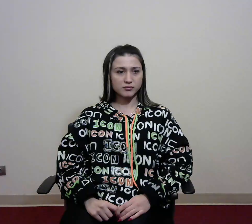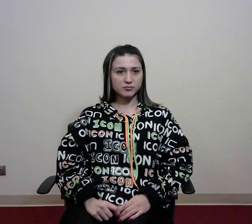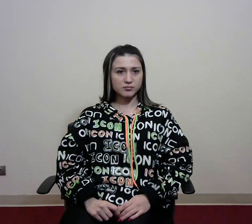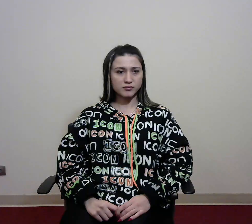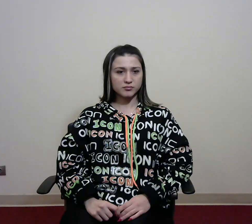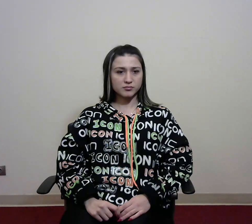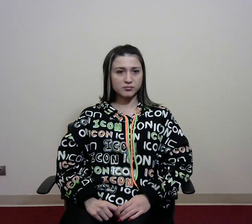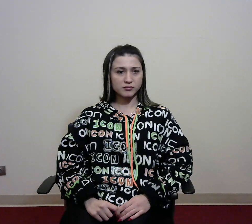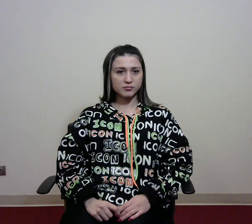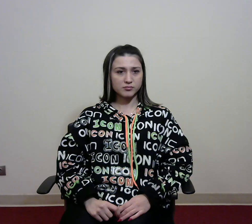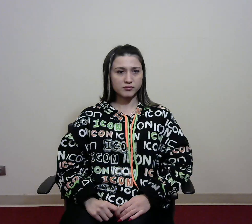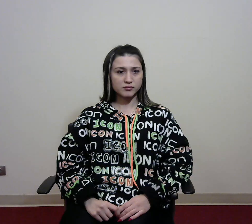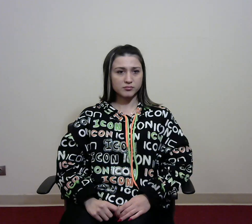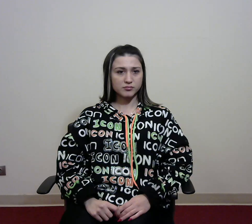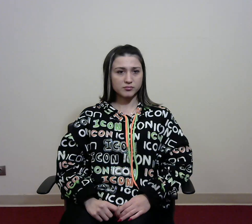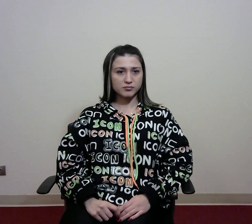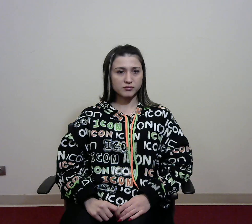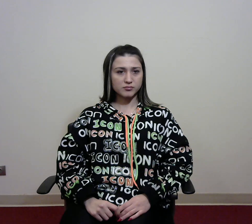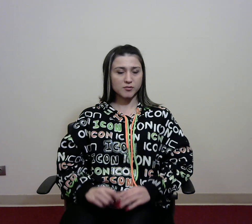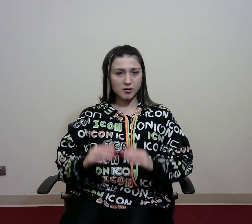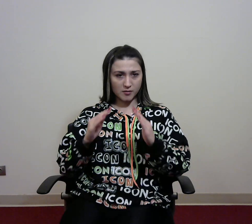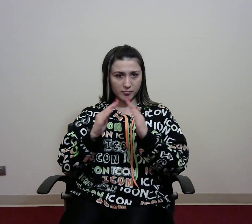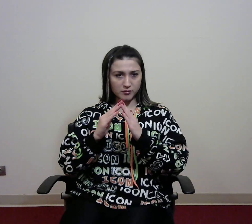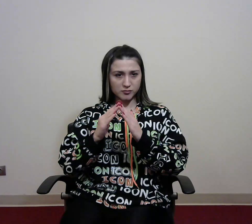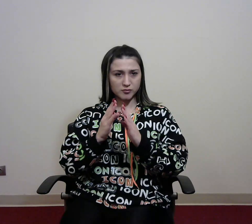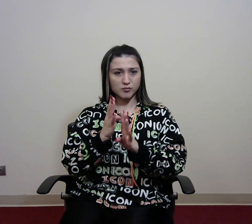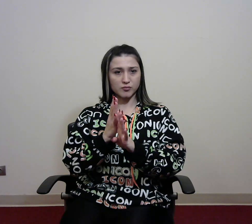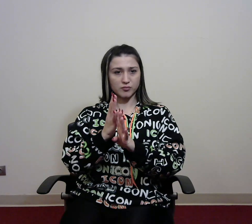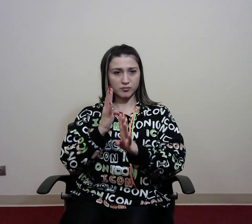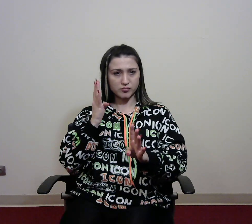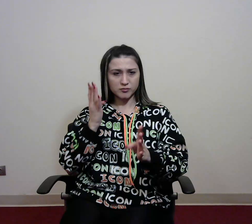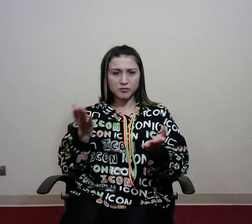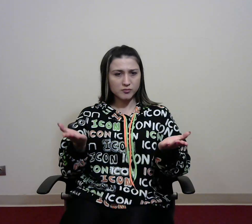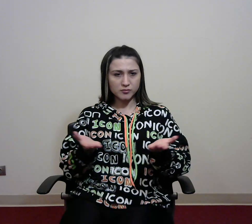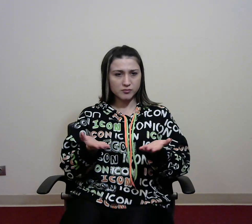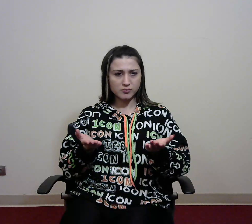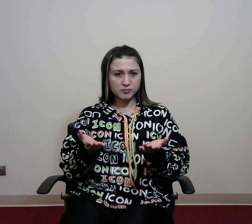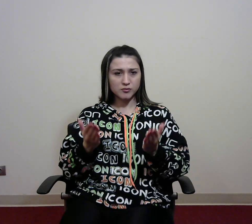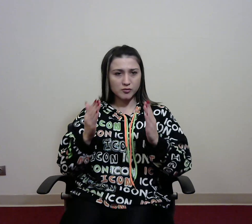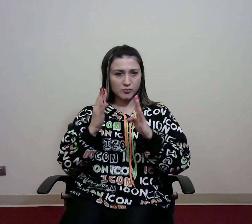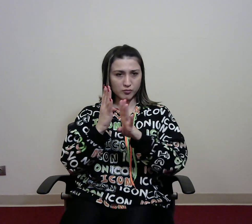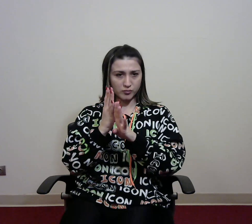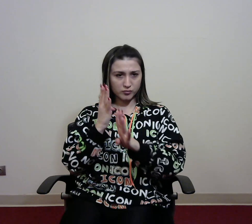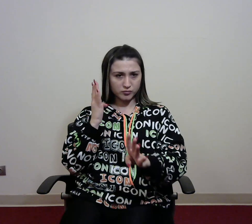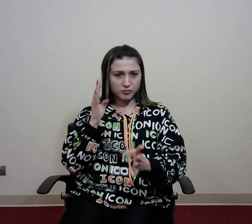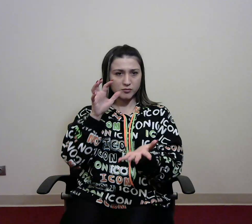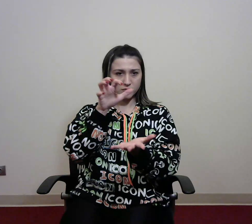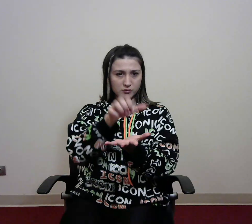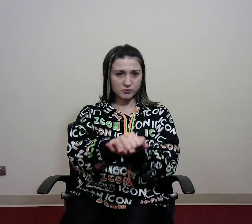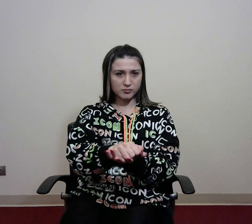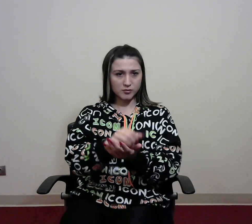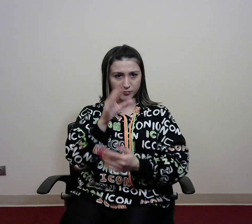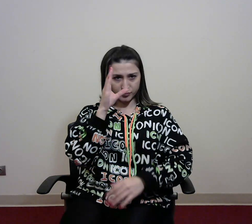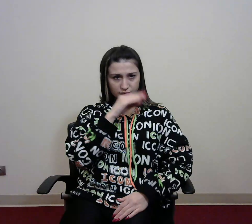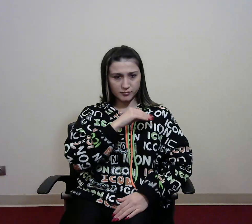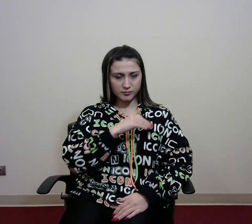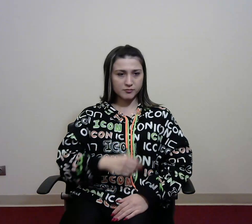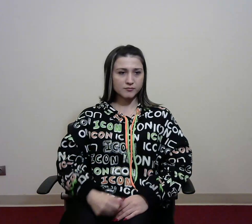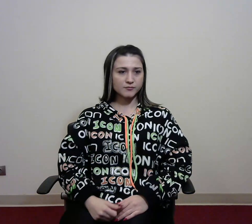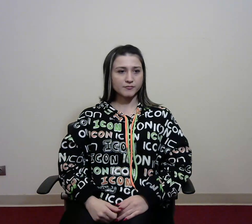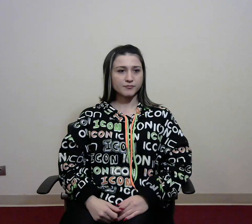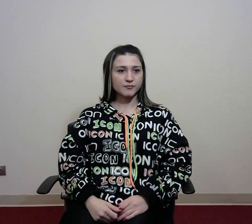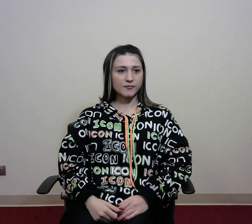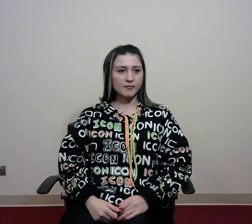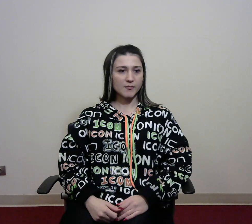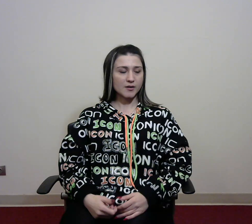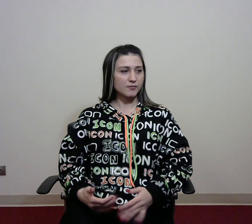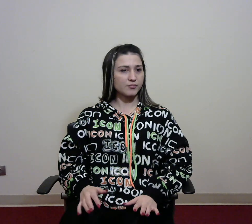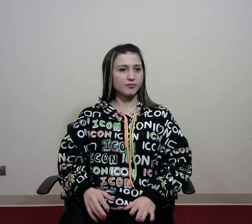Ev növbəsinə necə növbə tuta bilərəm?